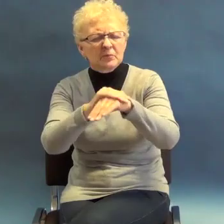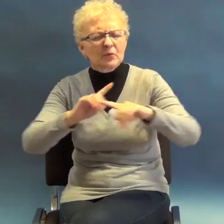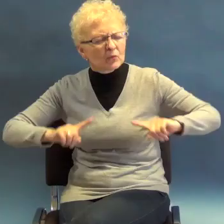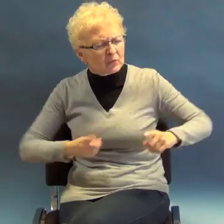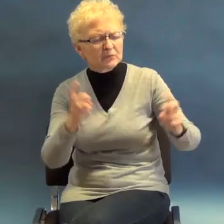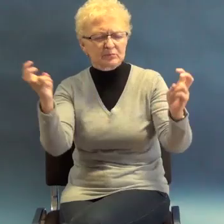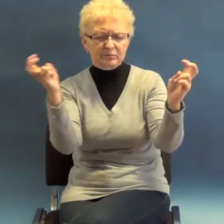Wsiedli do środka.